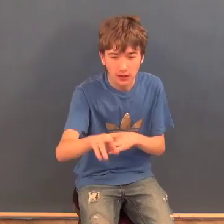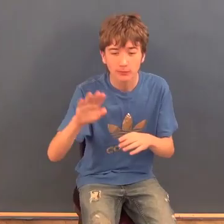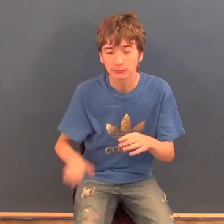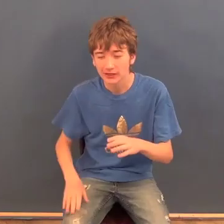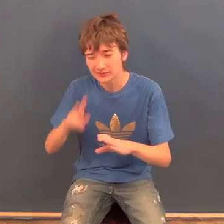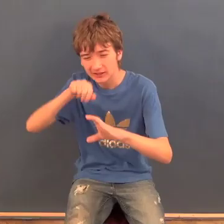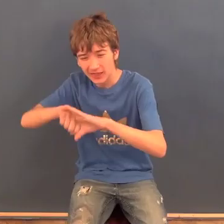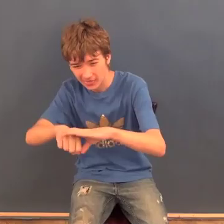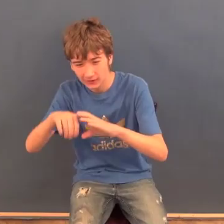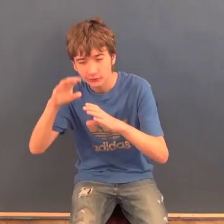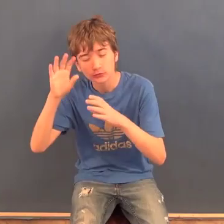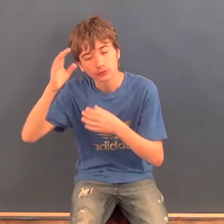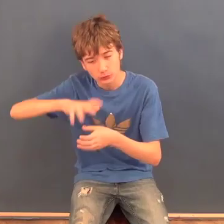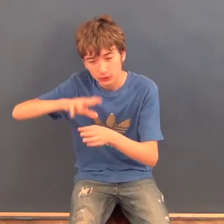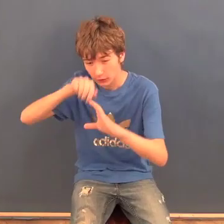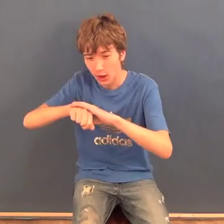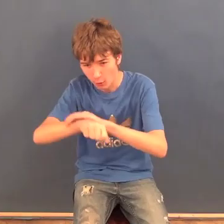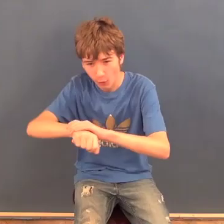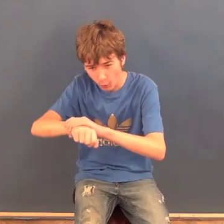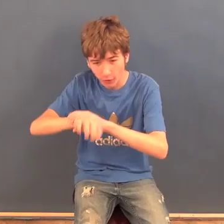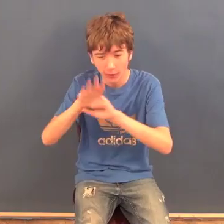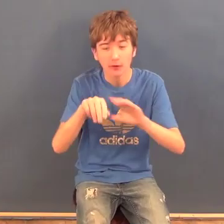Pies w tym czasie wkłada łeb do słoja i nie może go wyciągnąć.